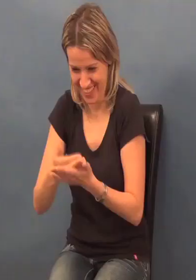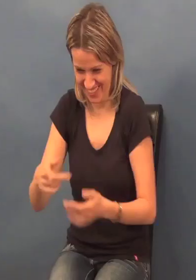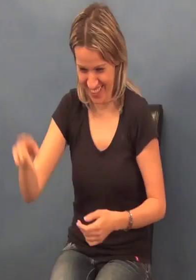To jest przykład.